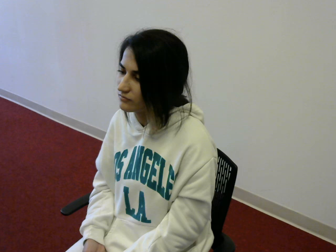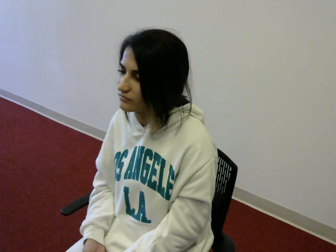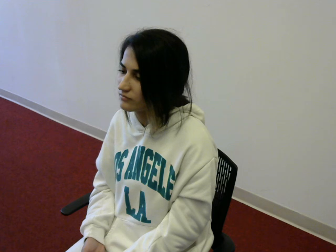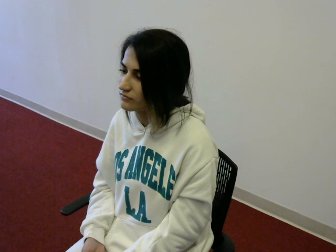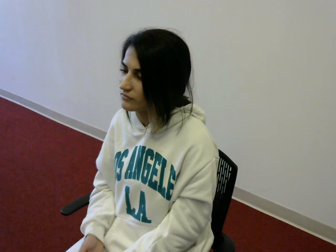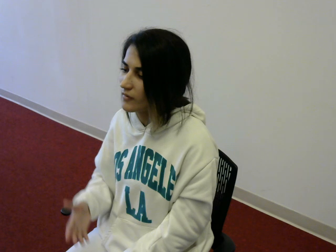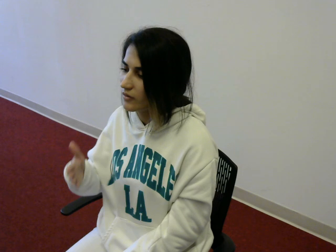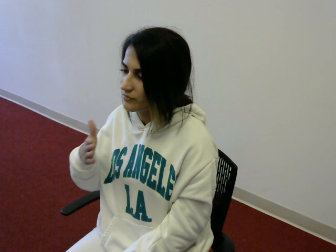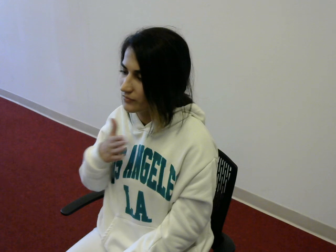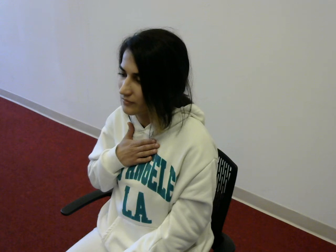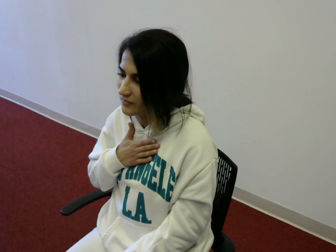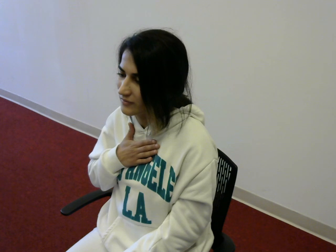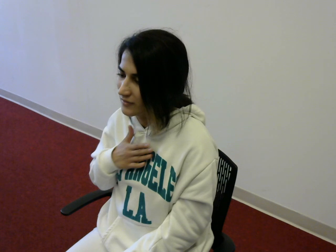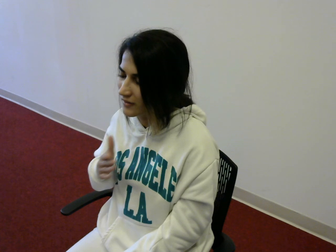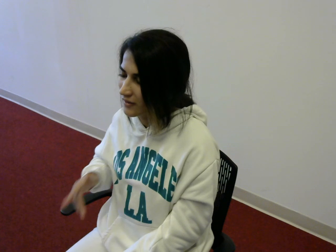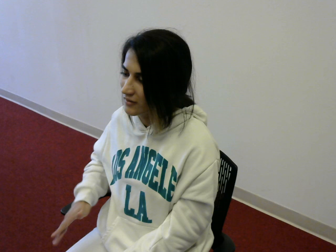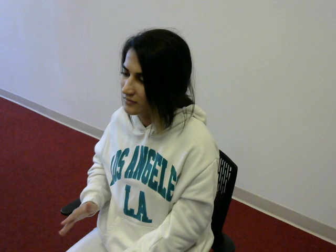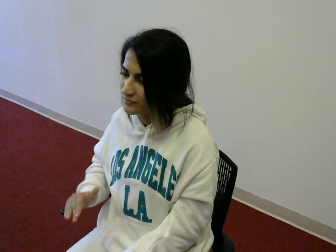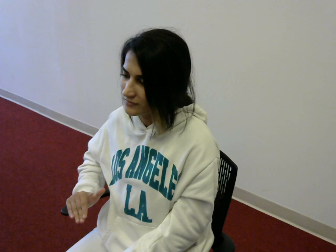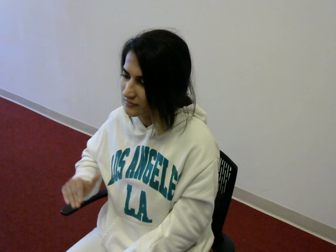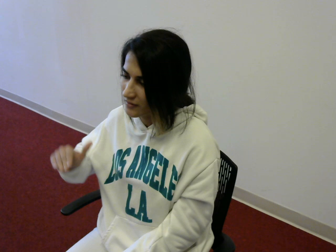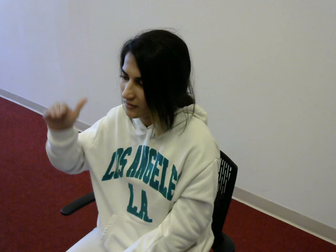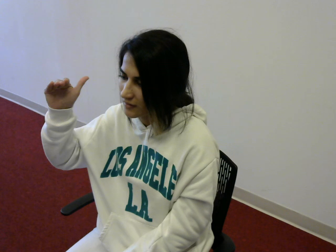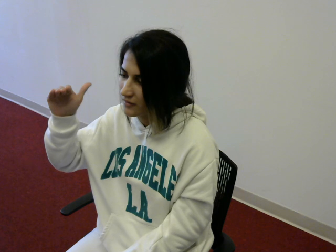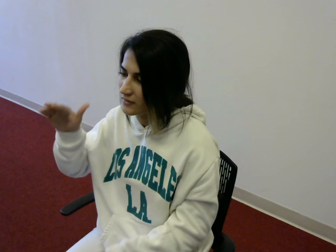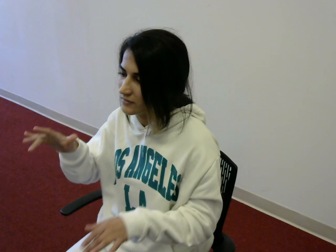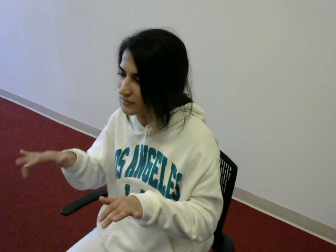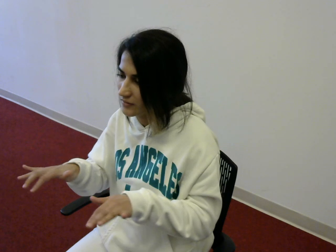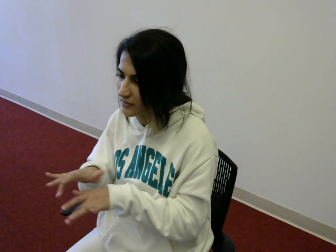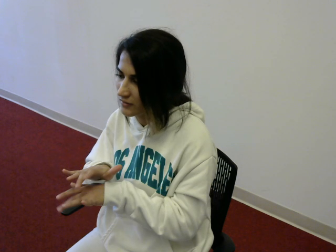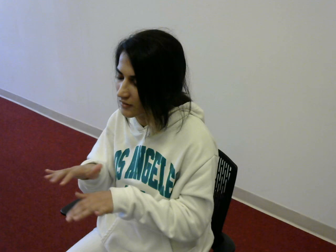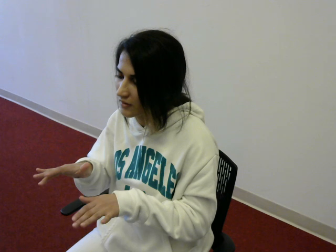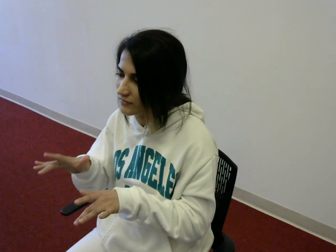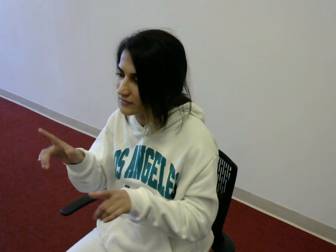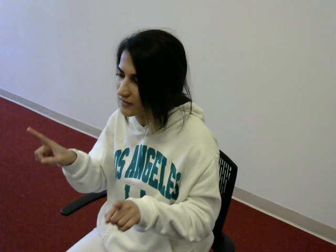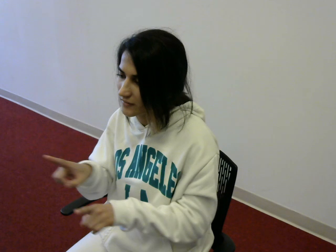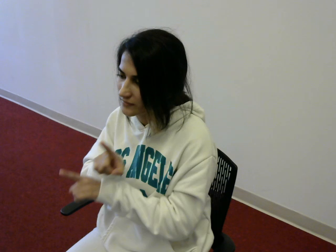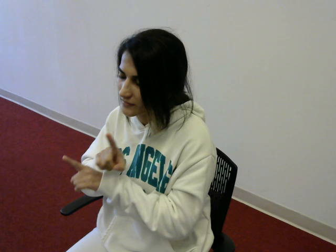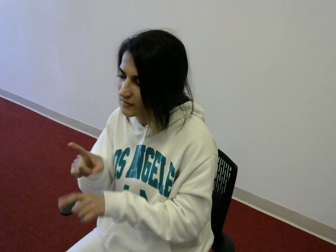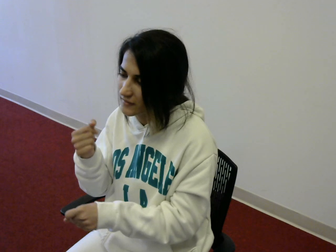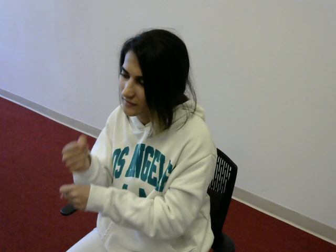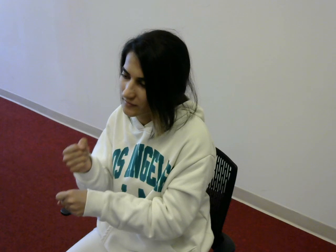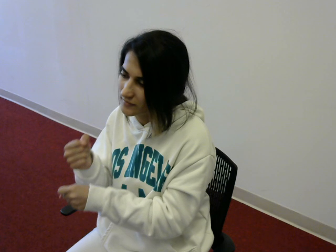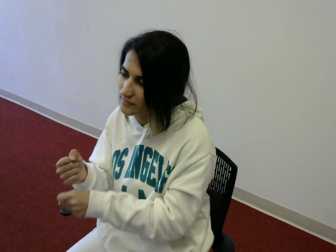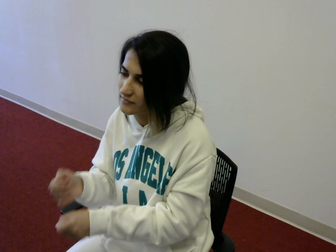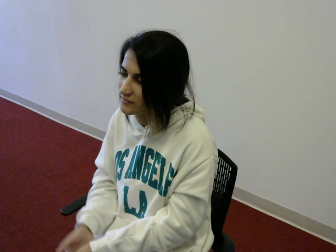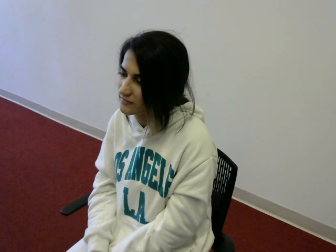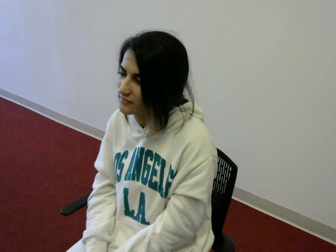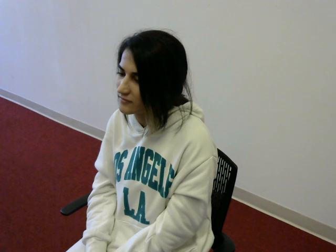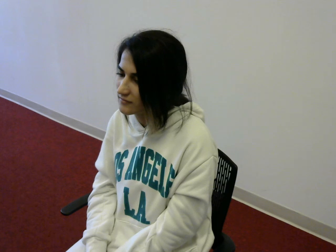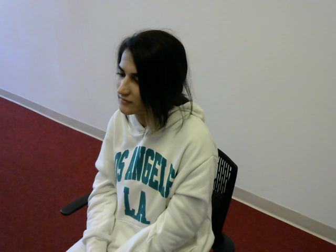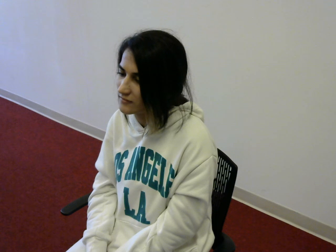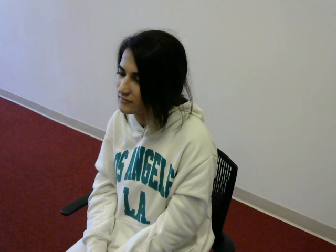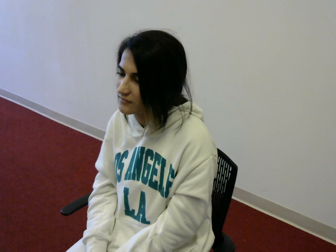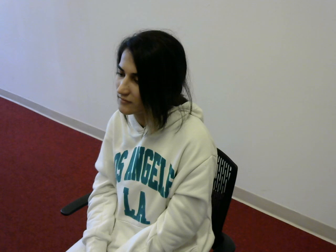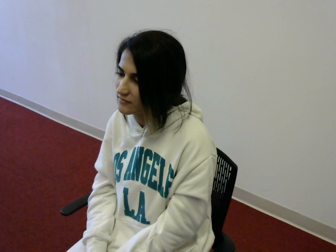Mən uşaq vaxtından pianoda ifa edirəm